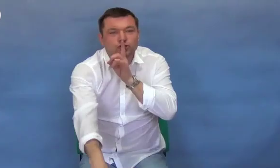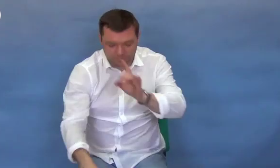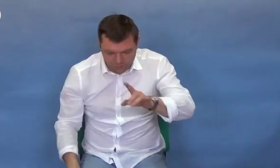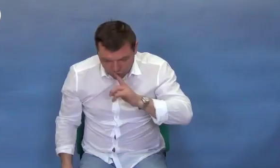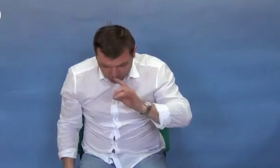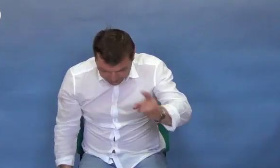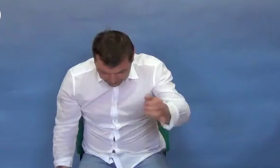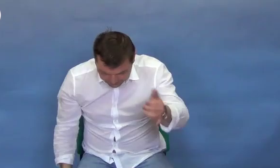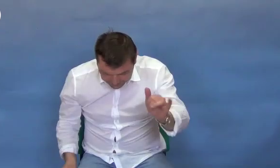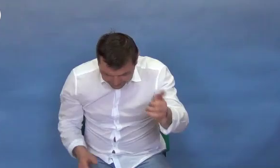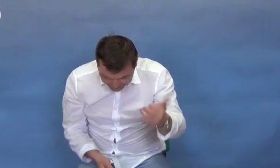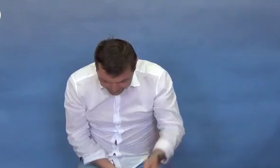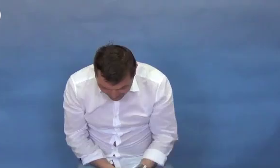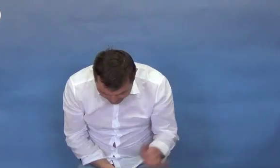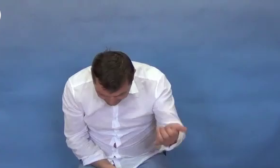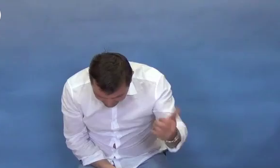Tak, cicho, tak, tak...